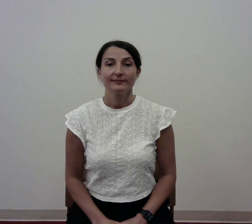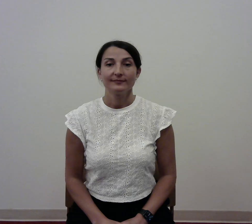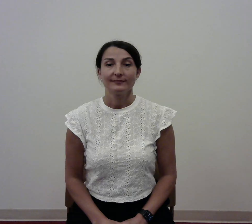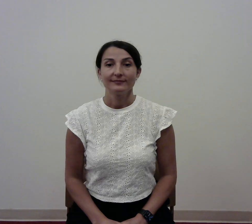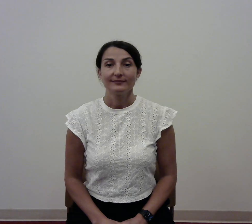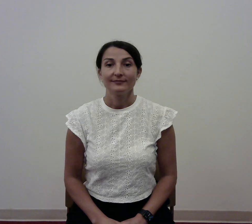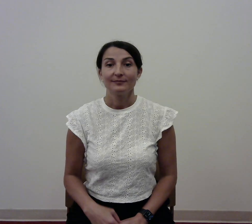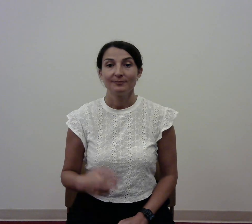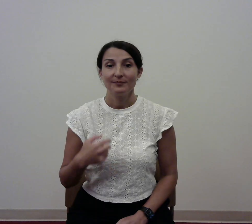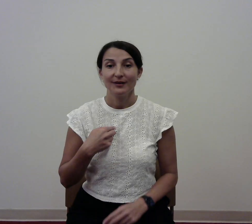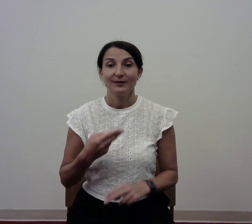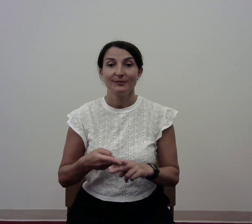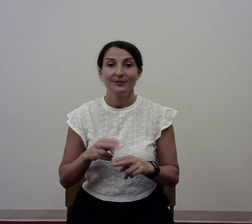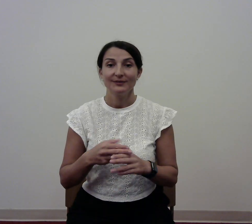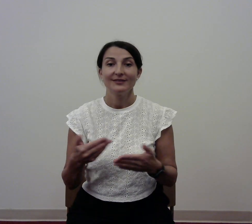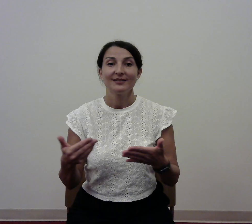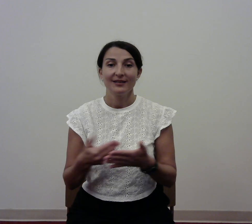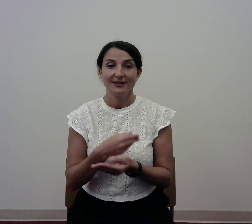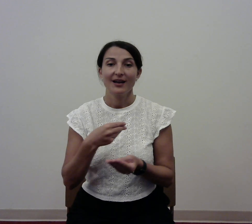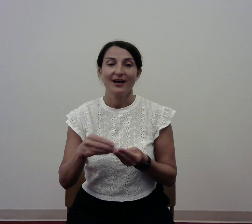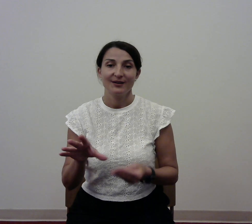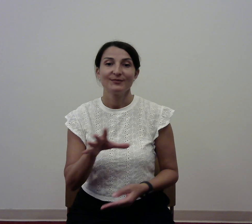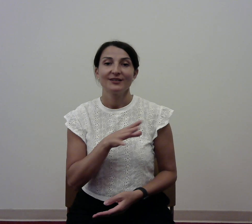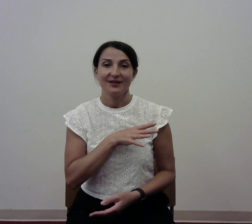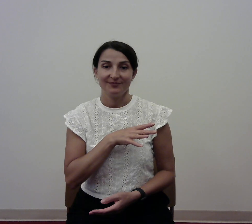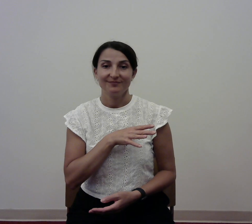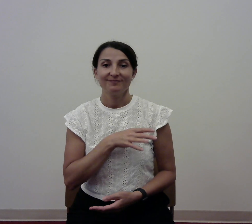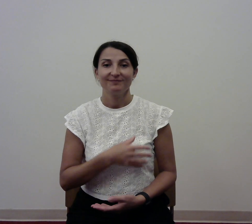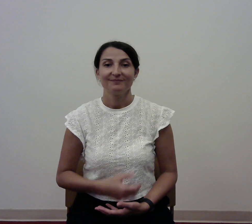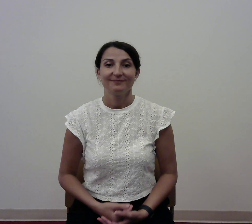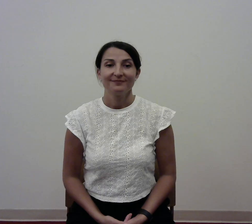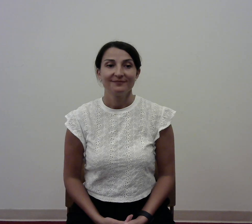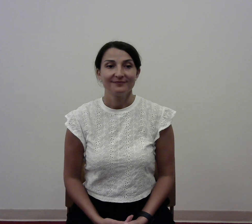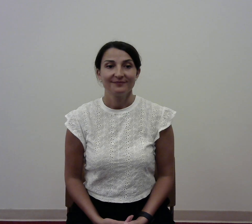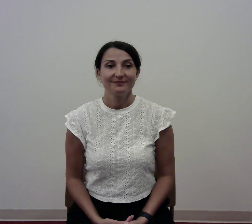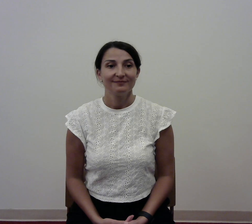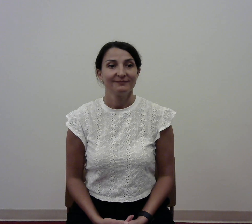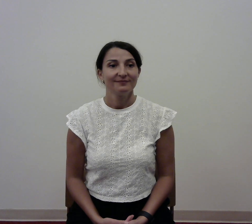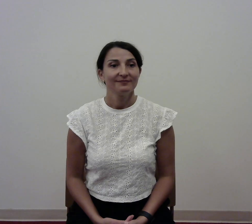Mən bunu yeni almışam